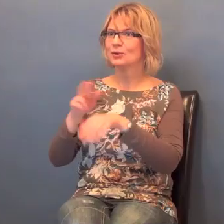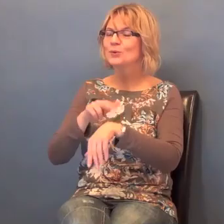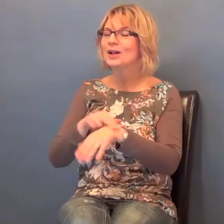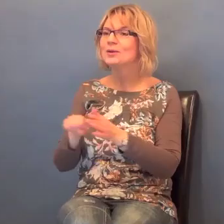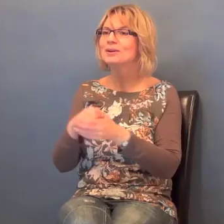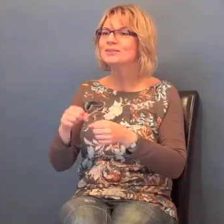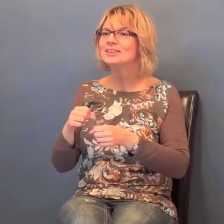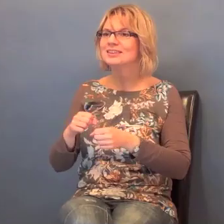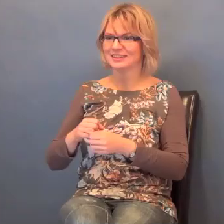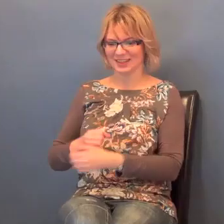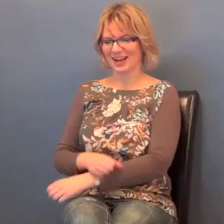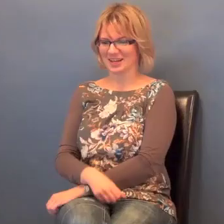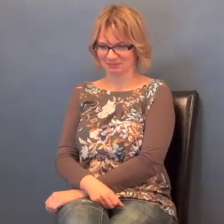Do której godziny pracujesz?